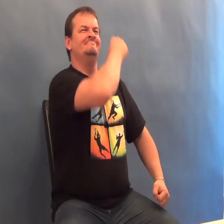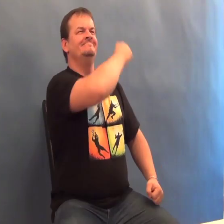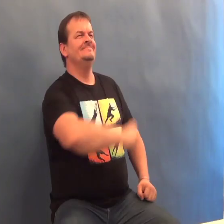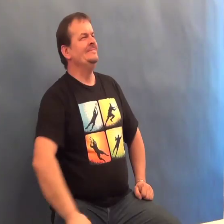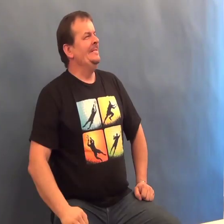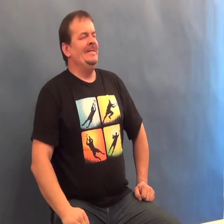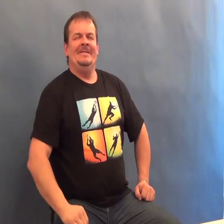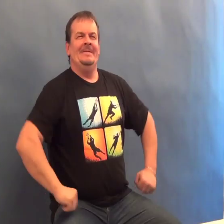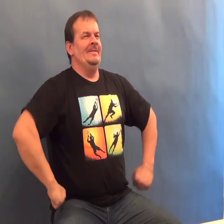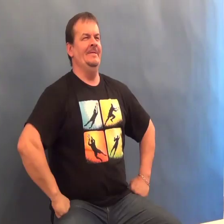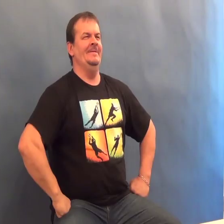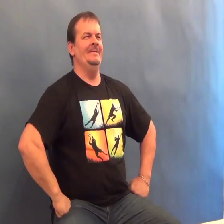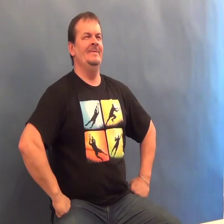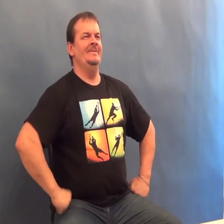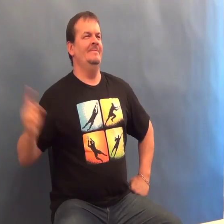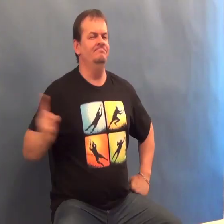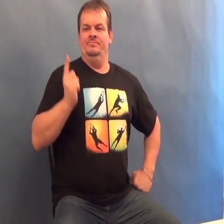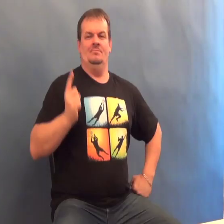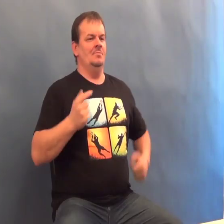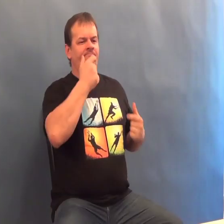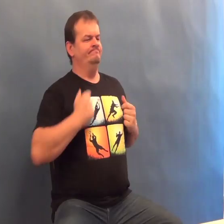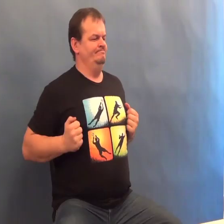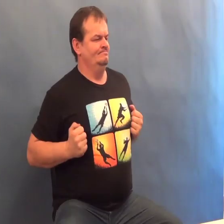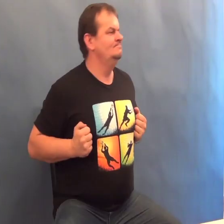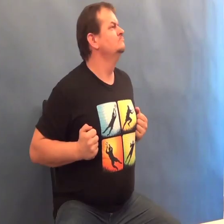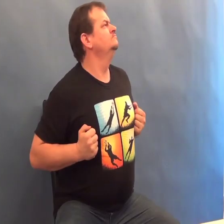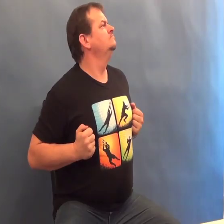Stoi i nagle podchodzi Charlie Chaplin z oknem na plecach.